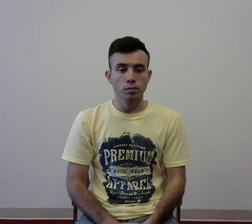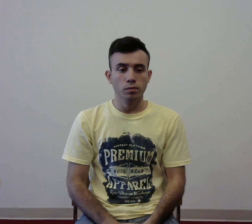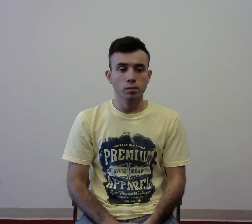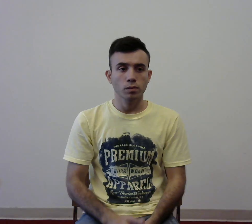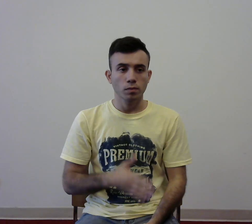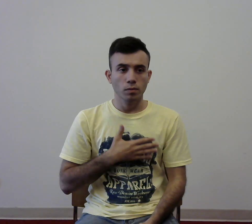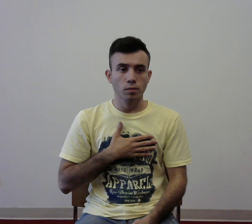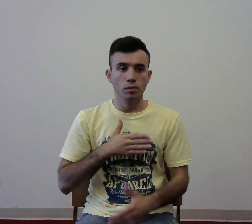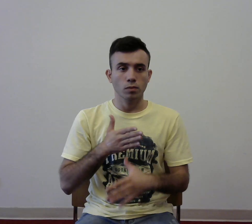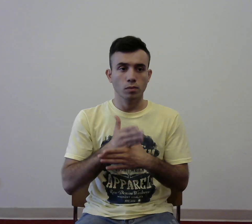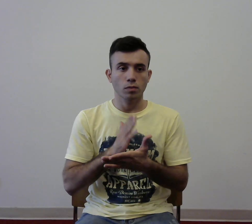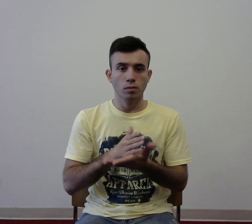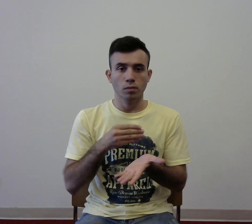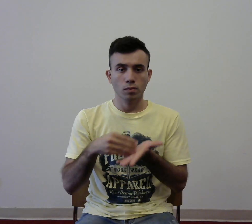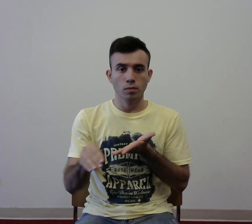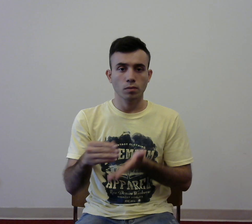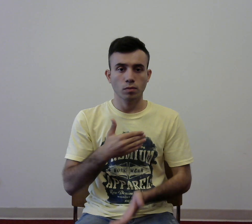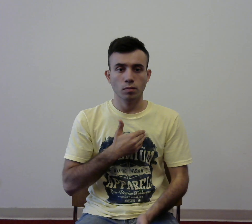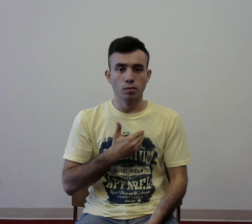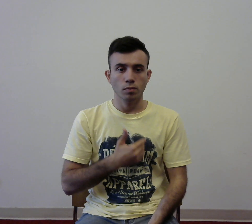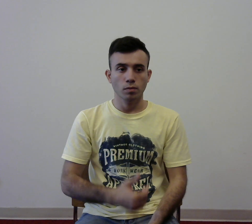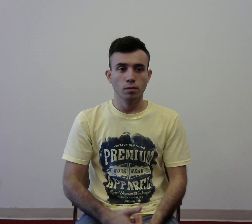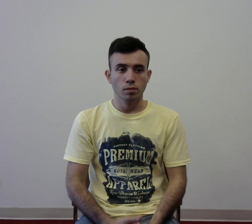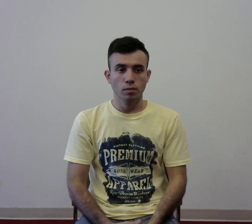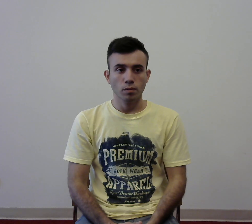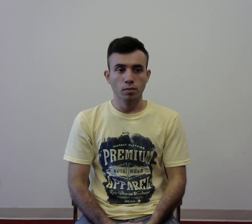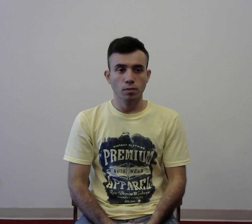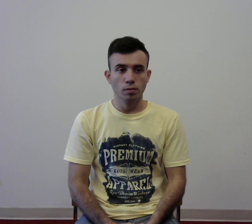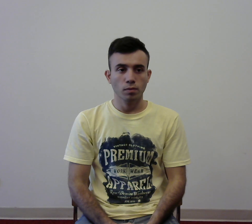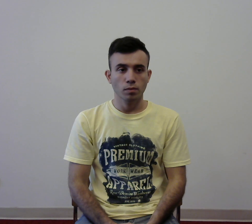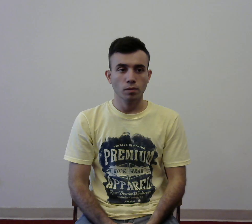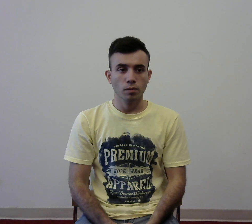Mən çörək almaq istəyirəm